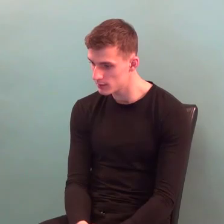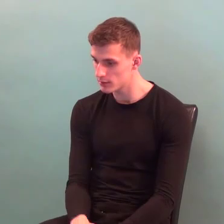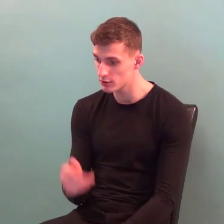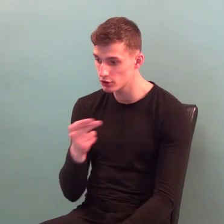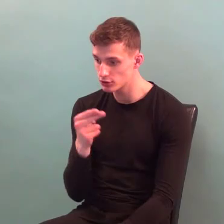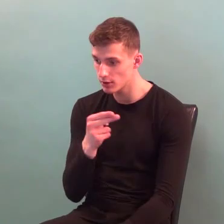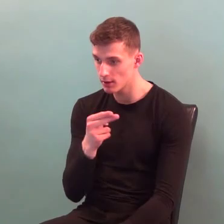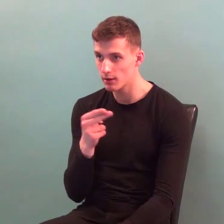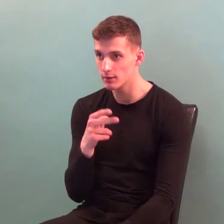Niedziela.